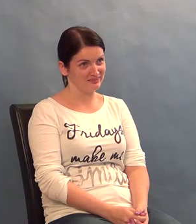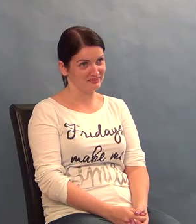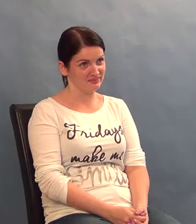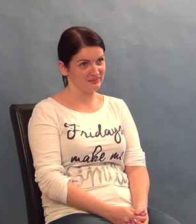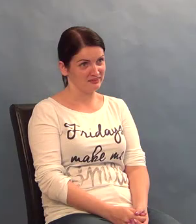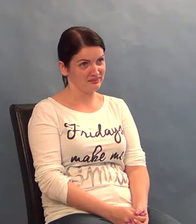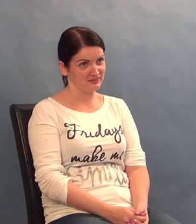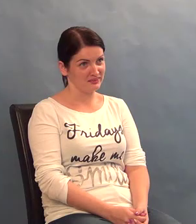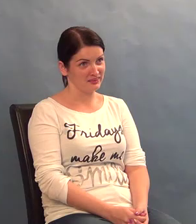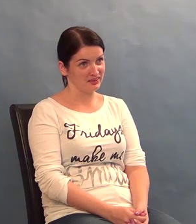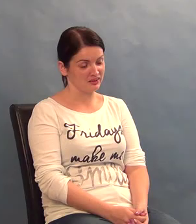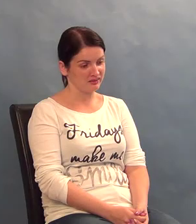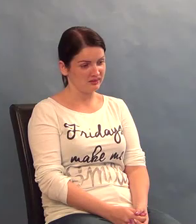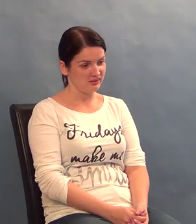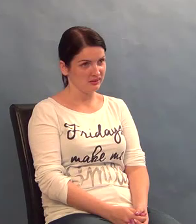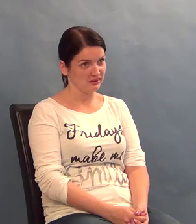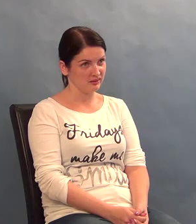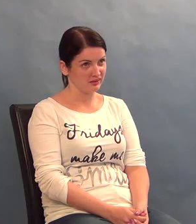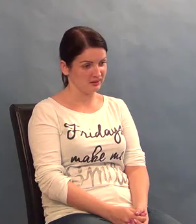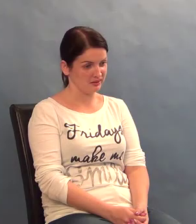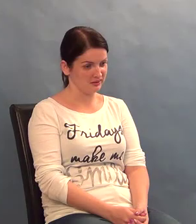Osiemnasta, po pracy, po godzinie szóstej wieczorem mi pasuje.